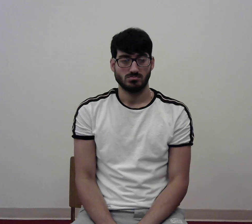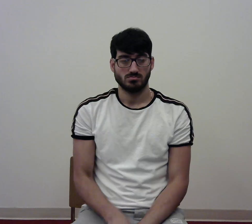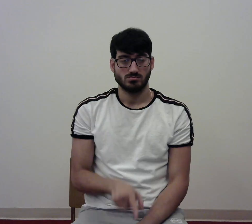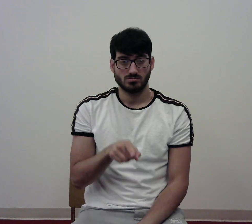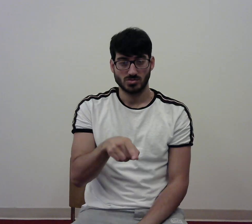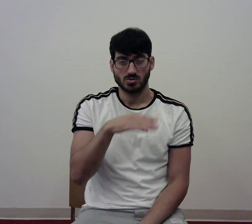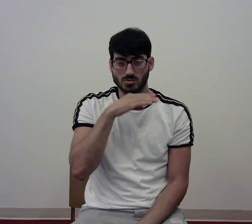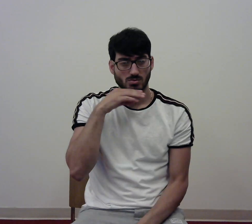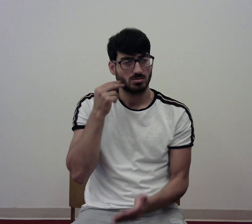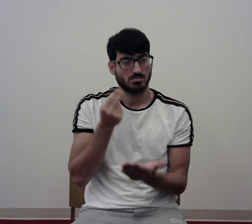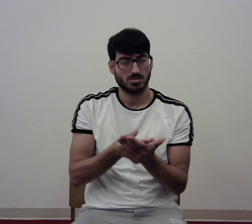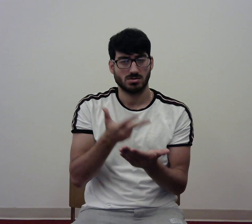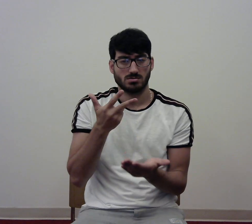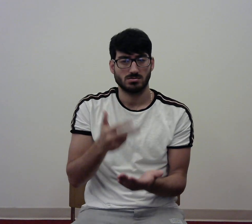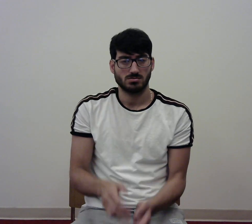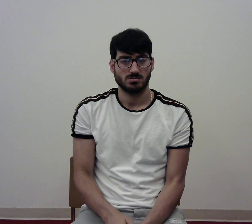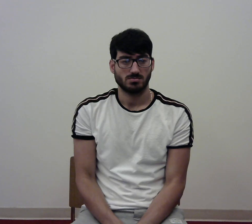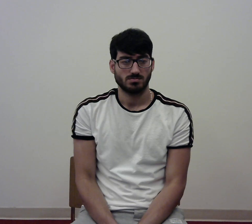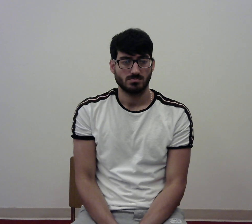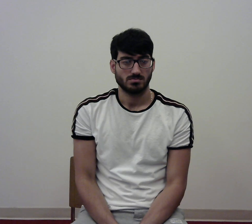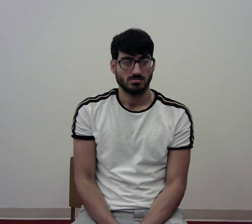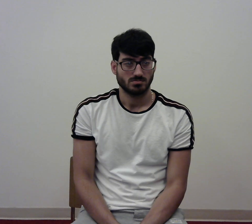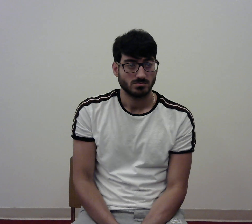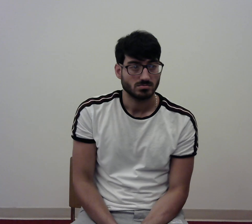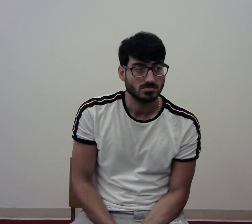Bu çox bahadır